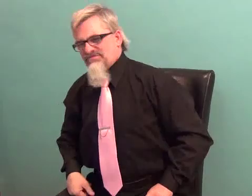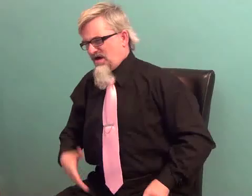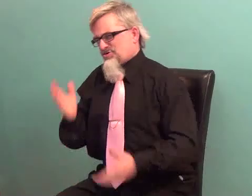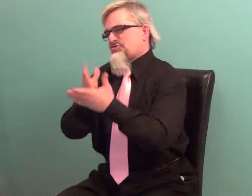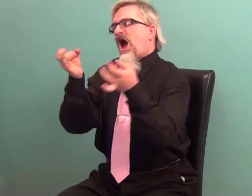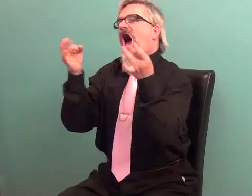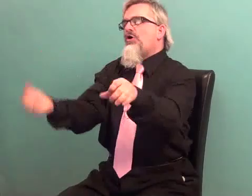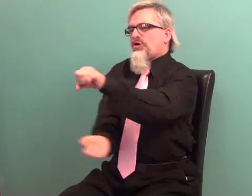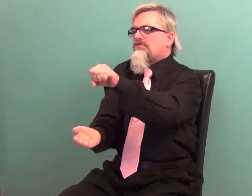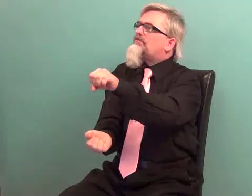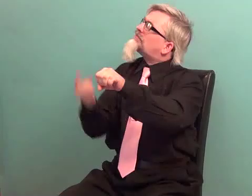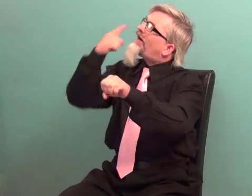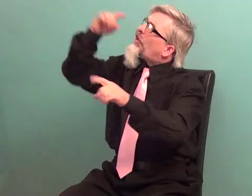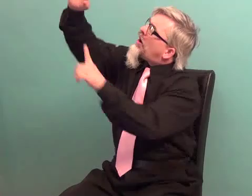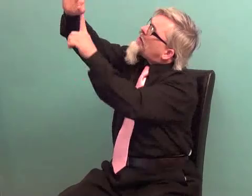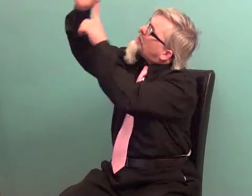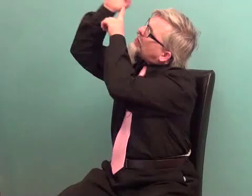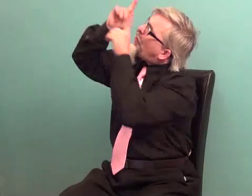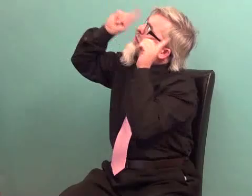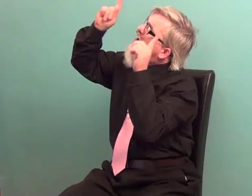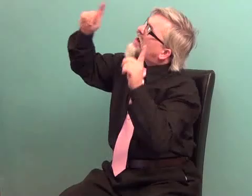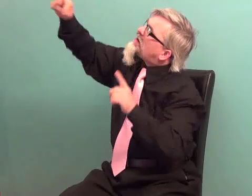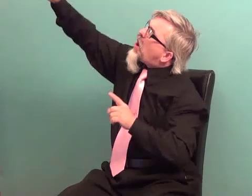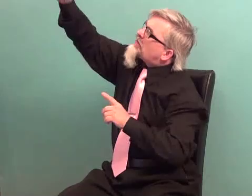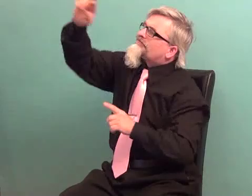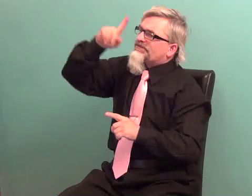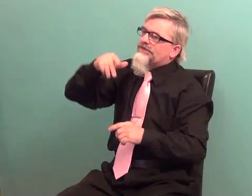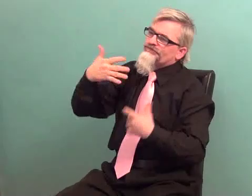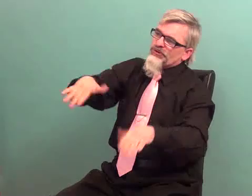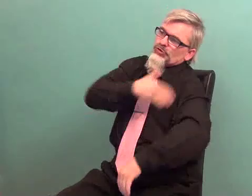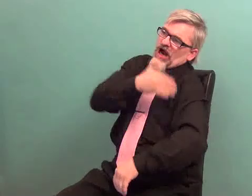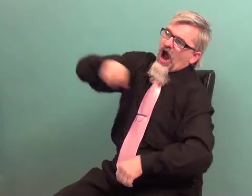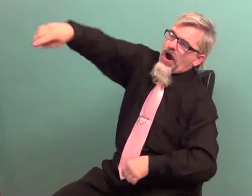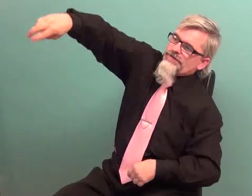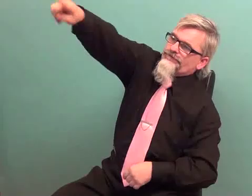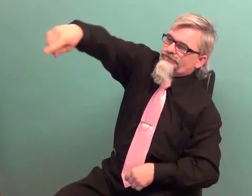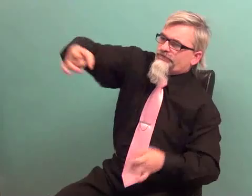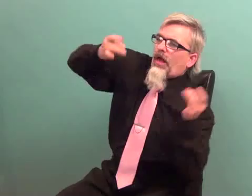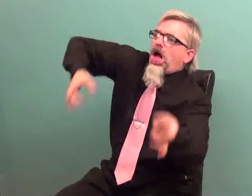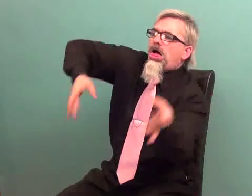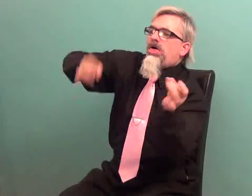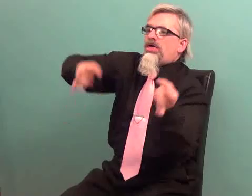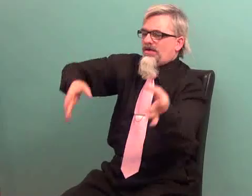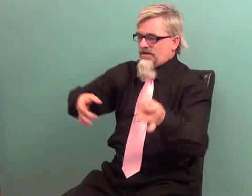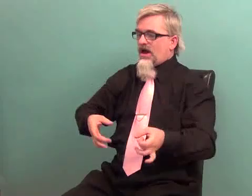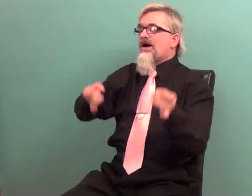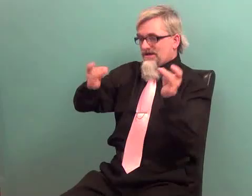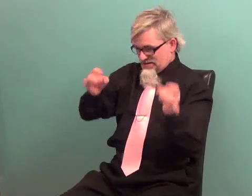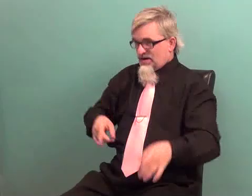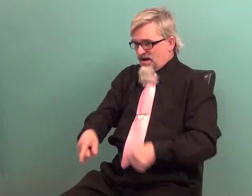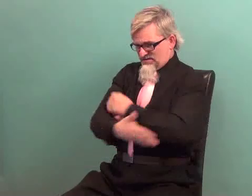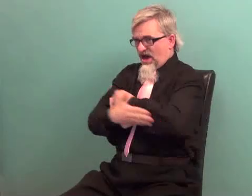Ten znak jest dla kierowców samochodów, informuje, że w pobliżu jest budynek szkoły i ktoś może wbiec na jezdnię.